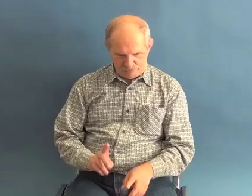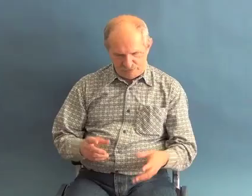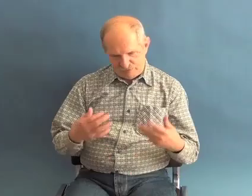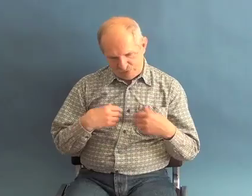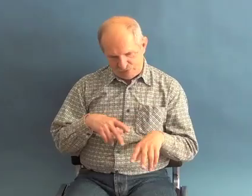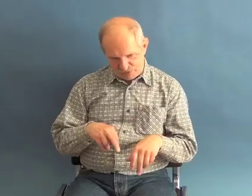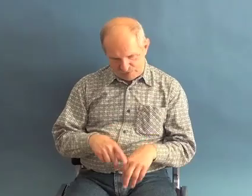Ubranie idzie.